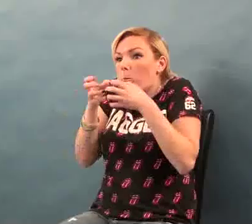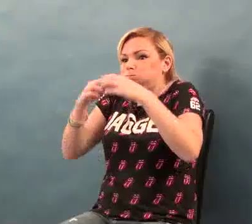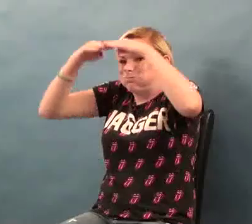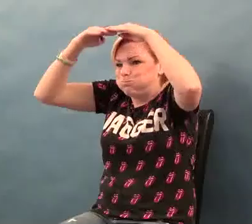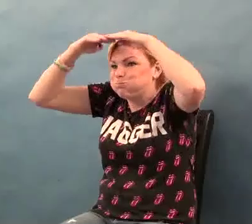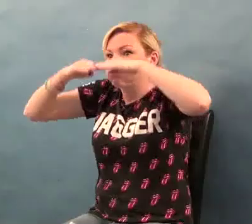Ryba wynurzyła się z wody.